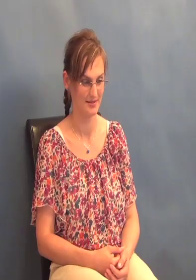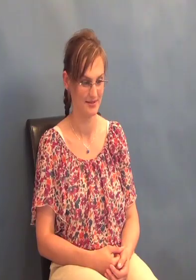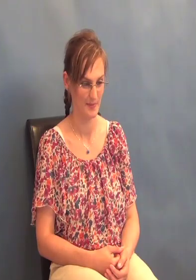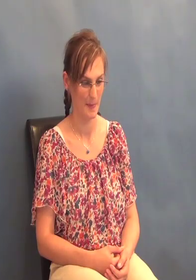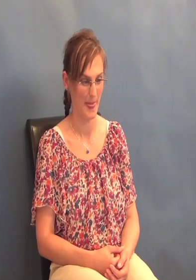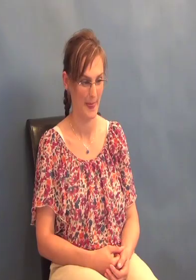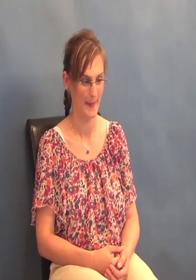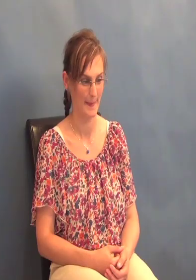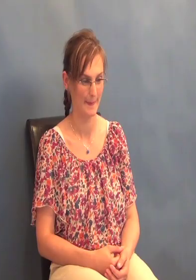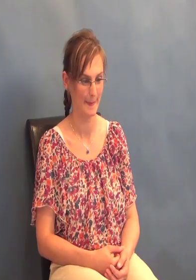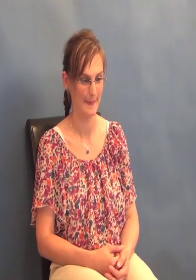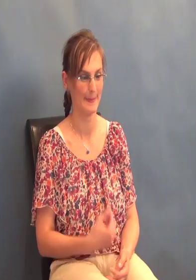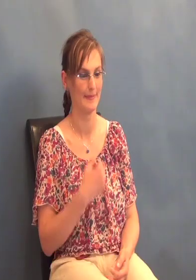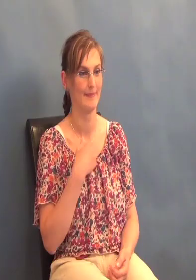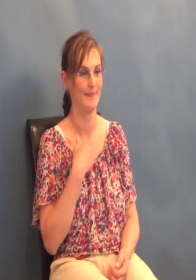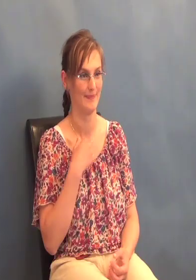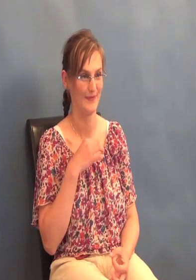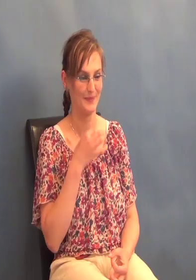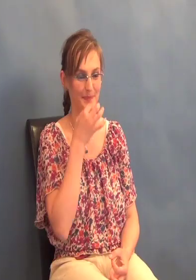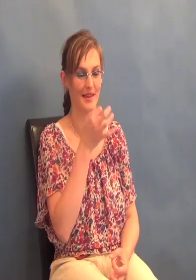Mogę pytać?